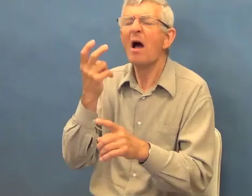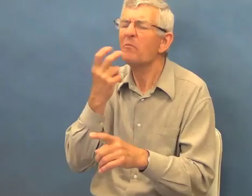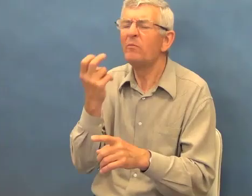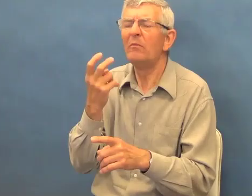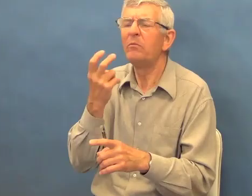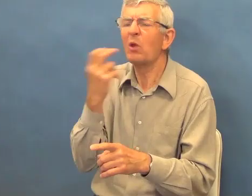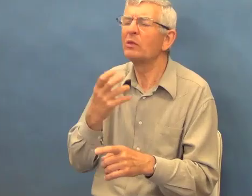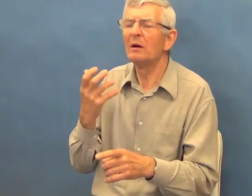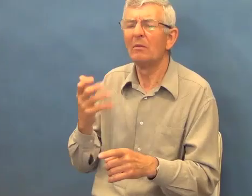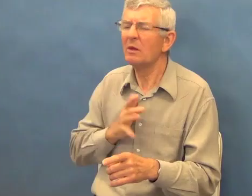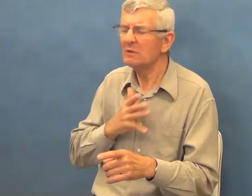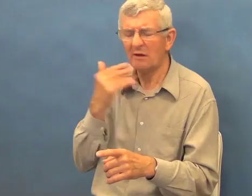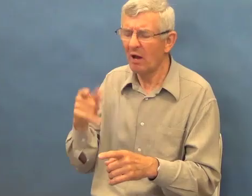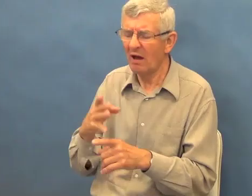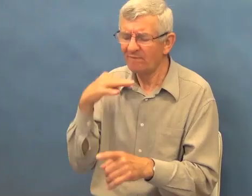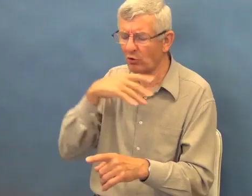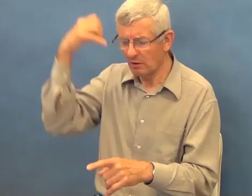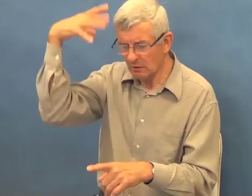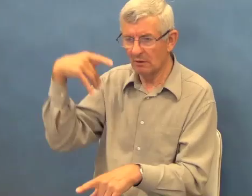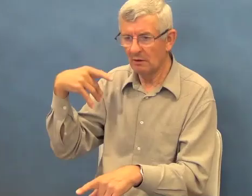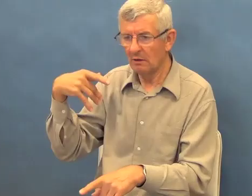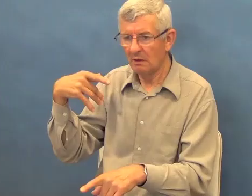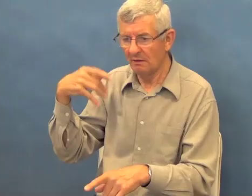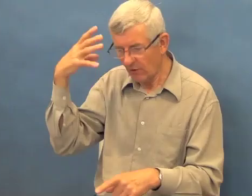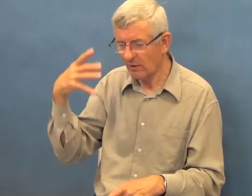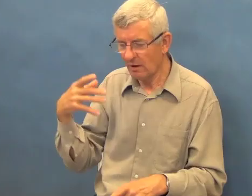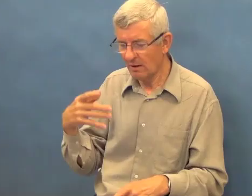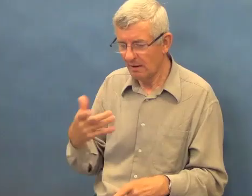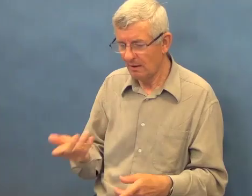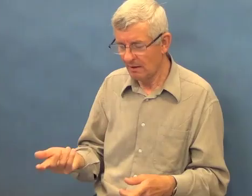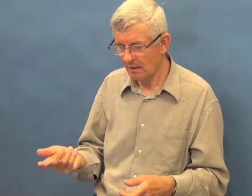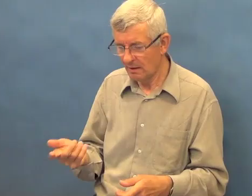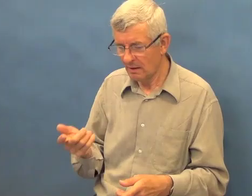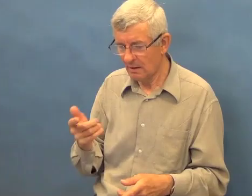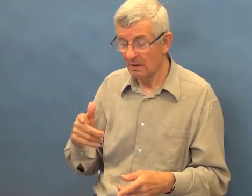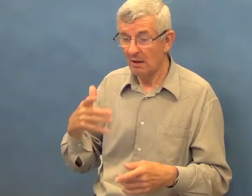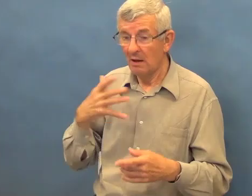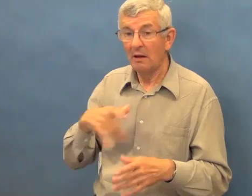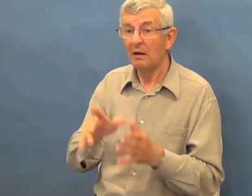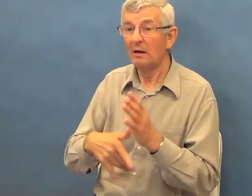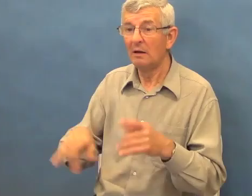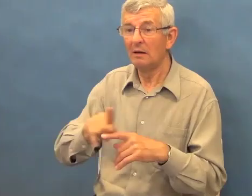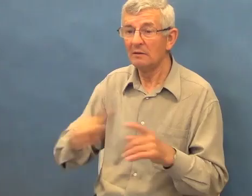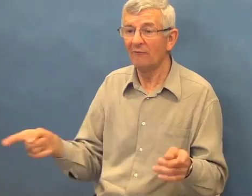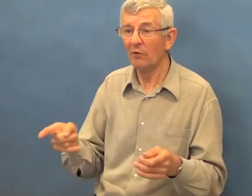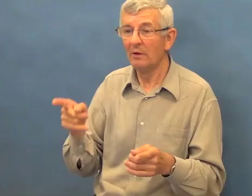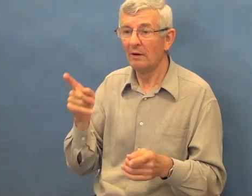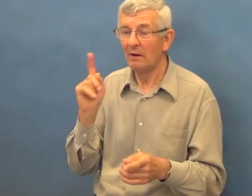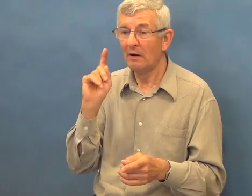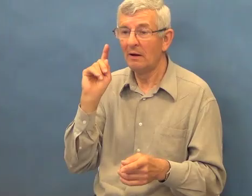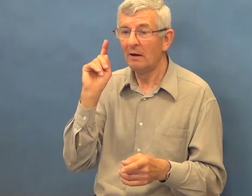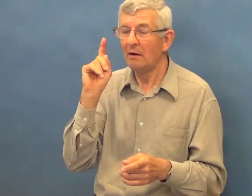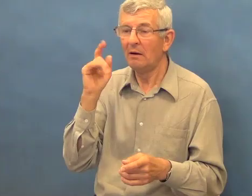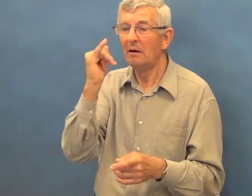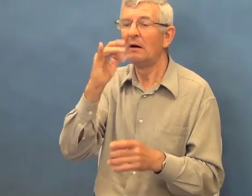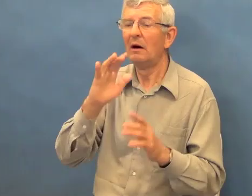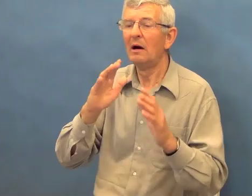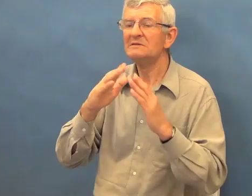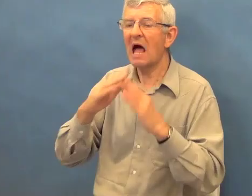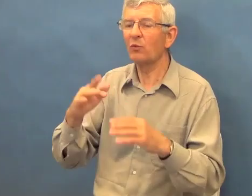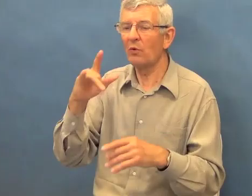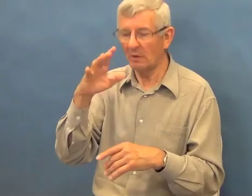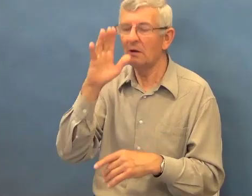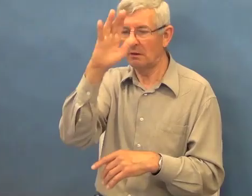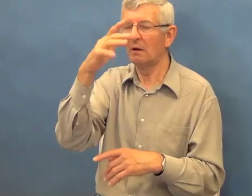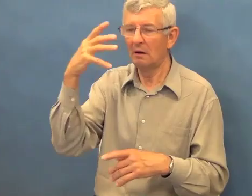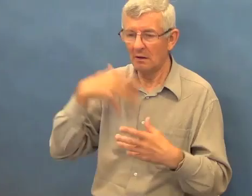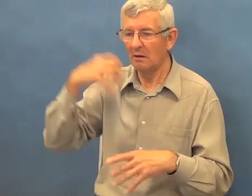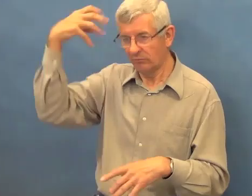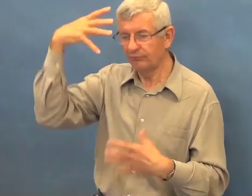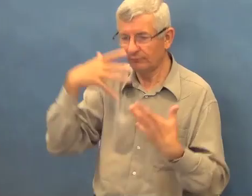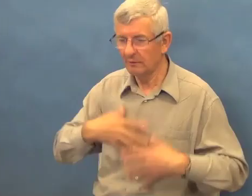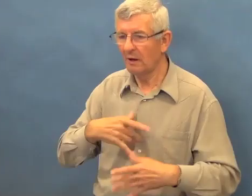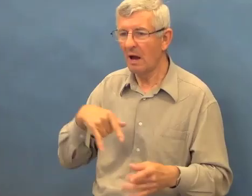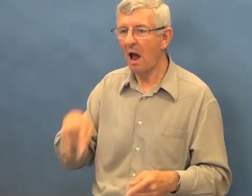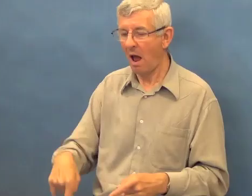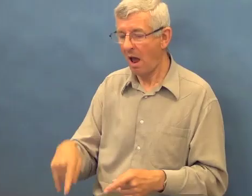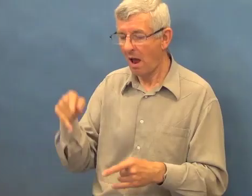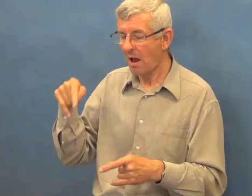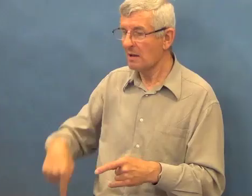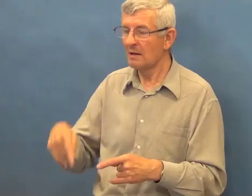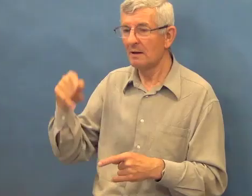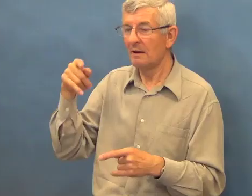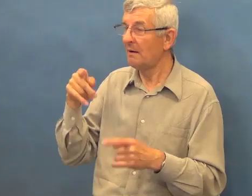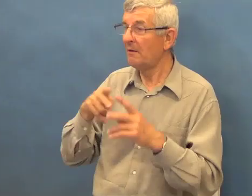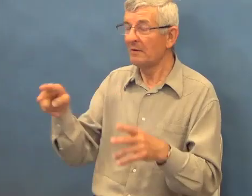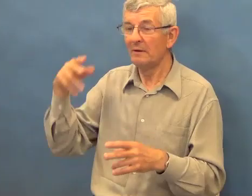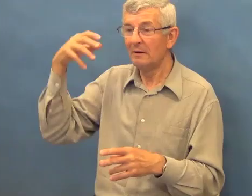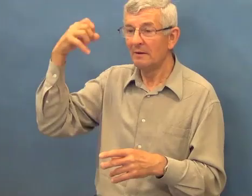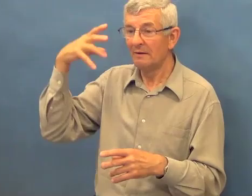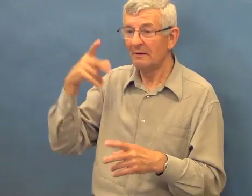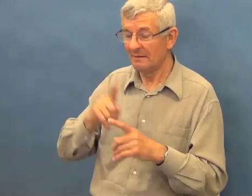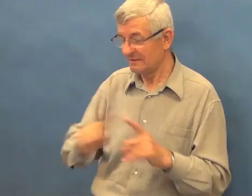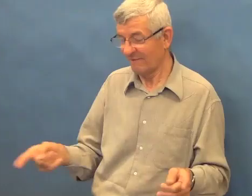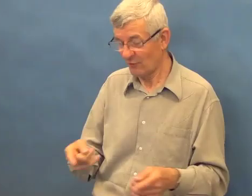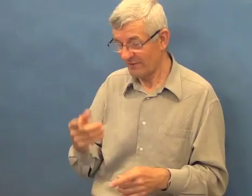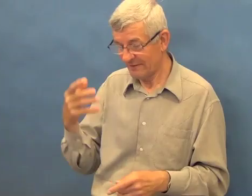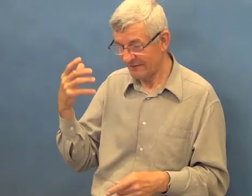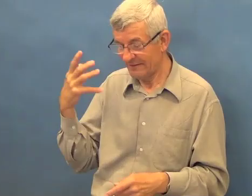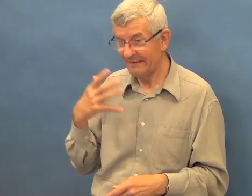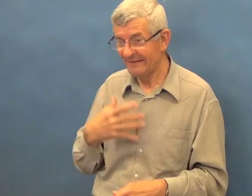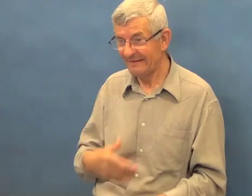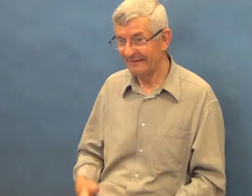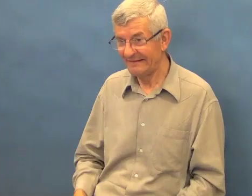Prąd nie jest bezpieczny, to jest woda, nie wolno brać prysznic w mieście, tylko w stadzie u siebie można, a tu nie wolno brać prysznica.